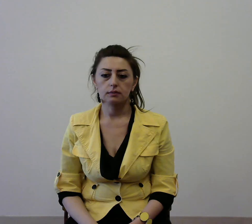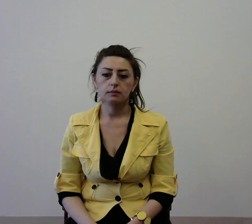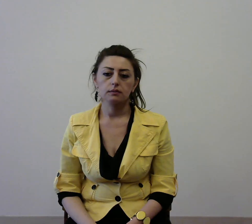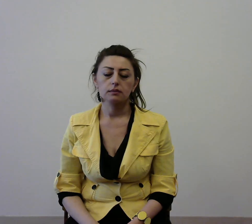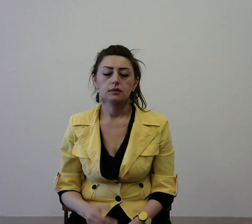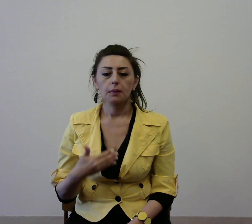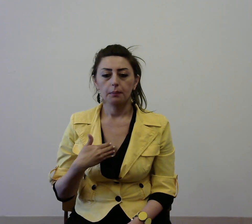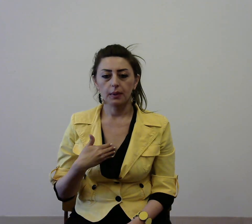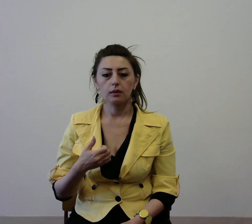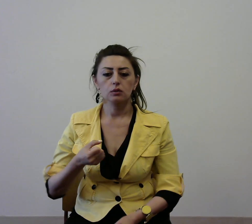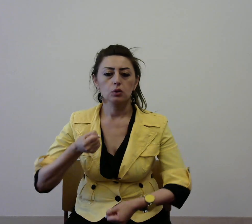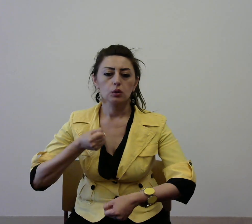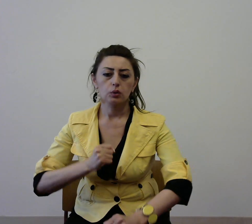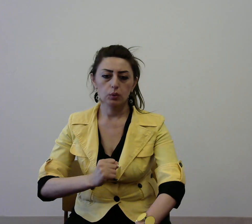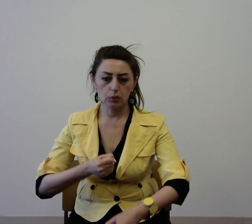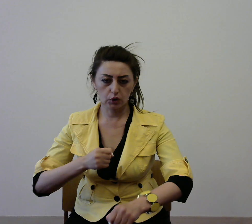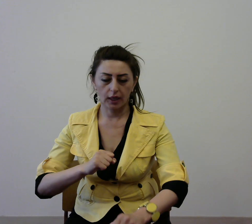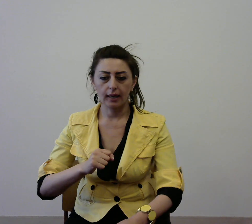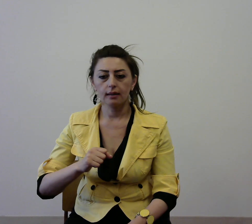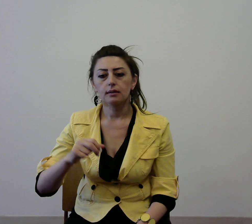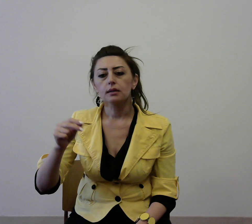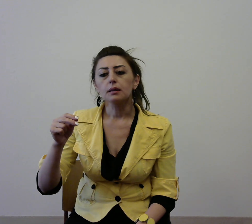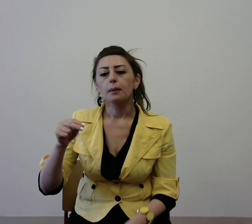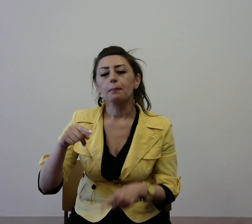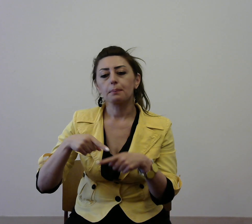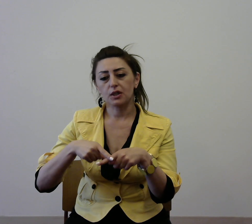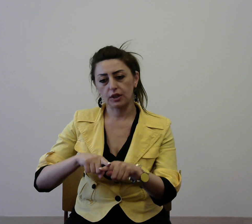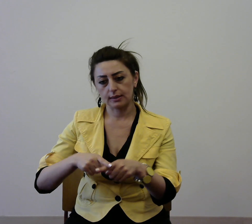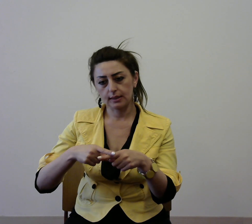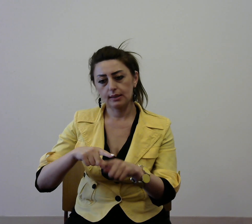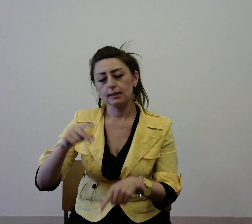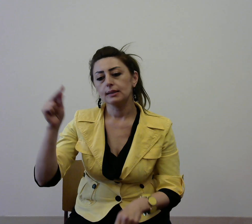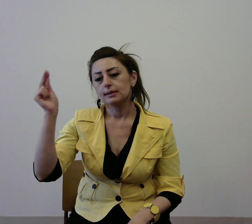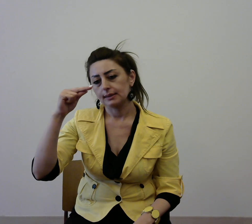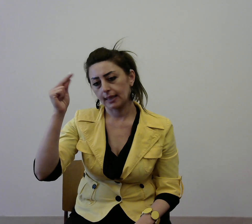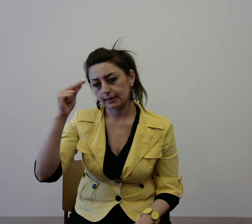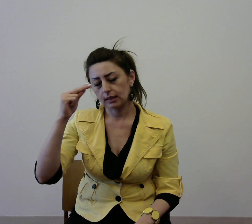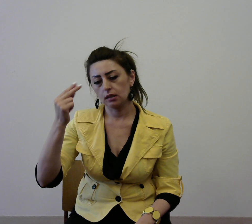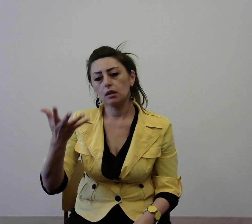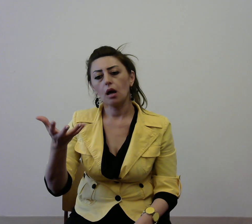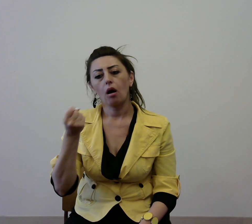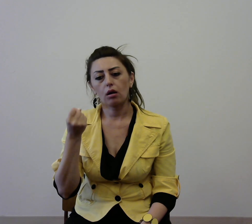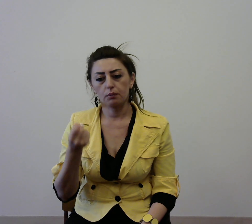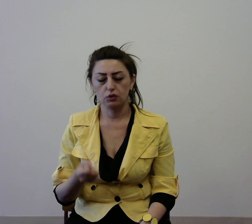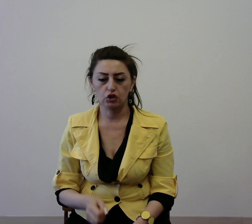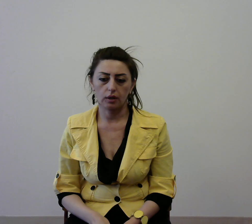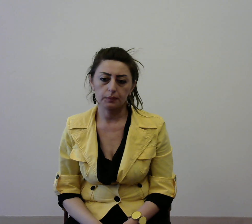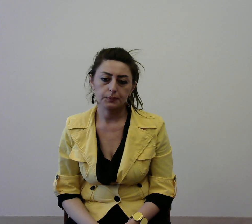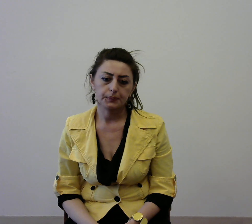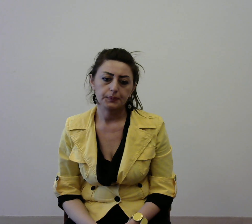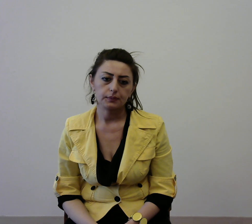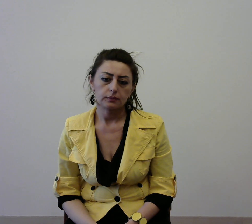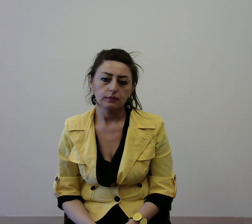Mən dülgər peşəsinin təhsilini almışam